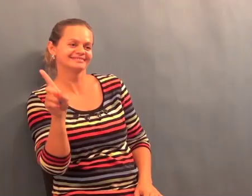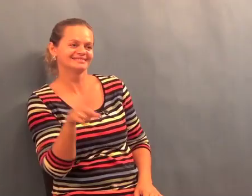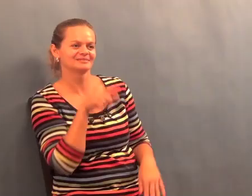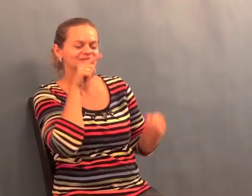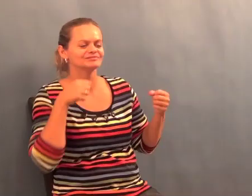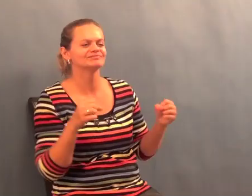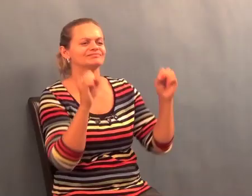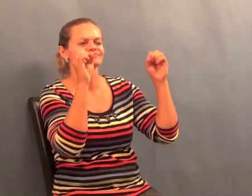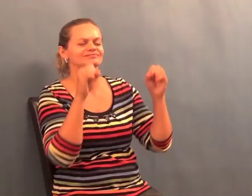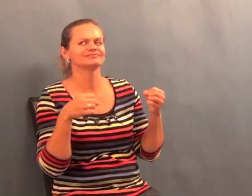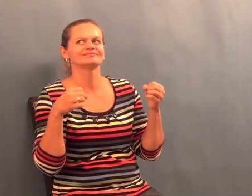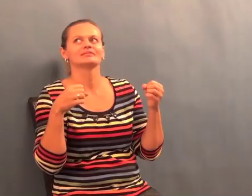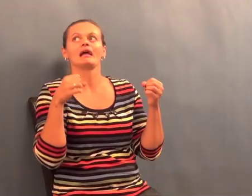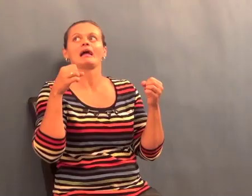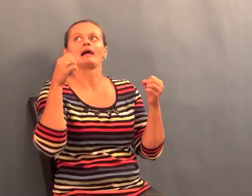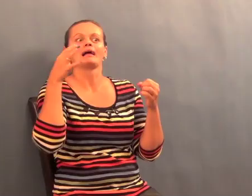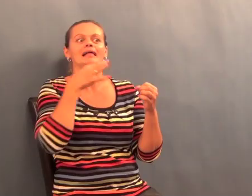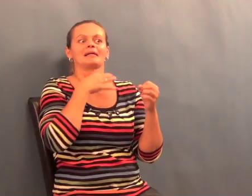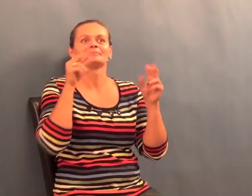Ptaszek spojrzał za siebie i zauważył kota. A to pech!